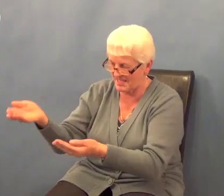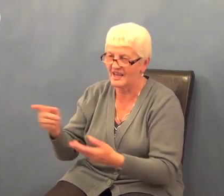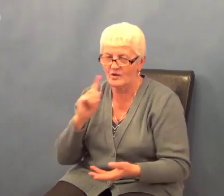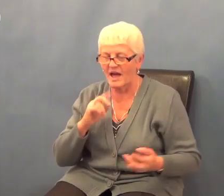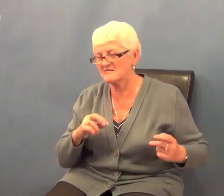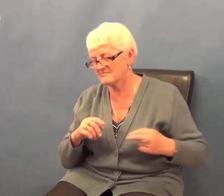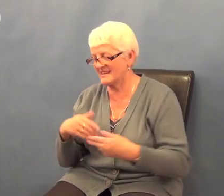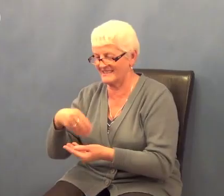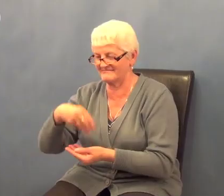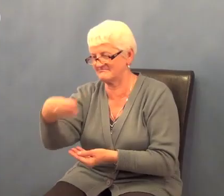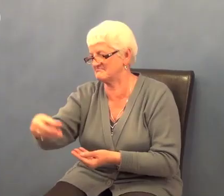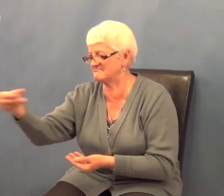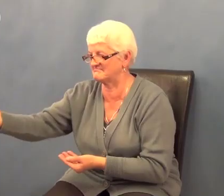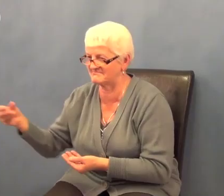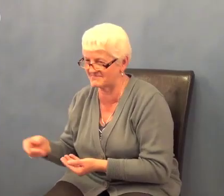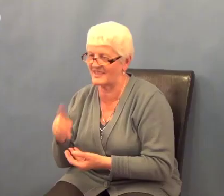Chłopiec podchodzi do swoich kolegów i daje im gruszki.